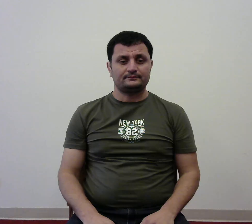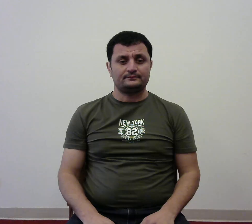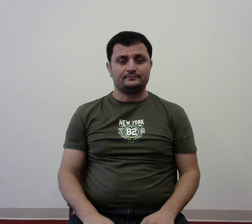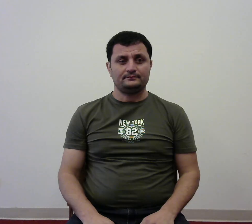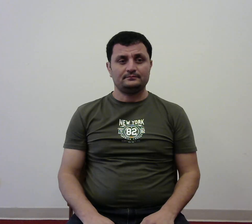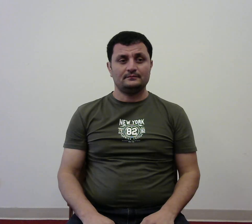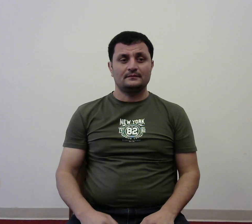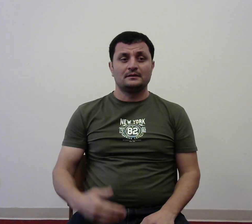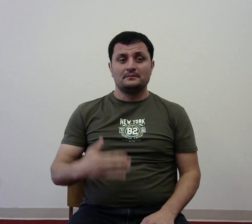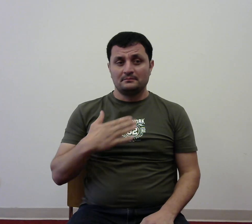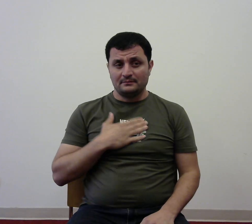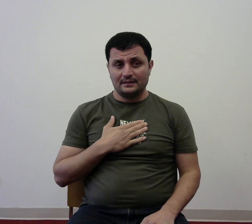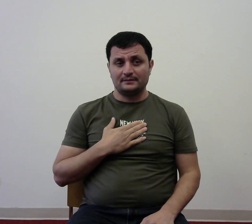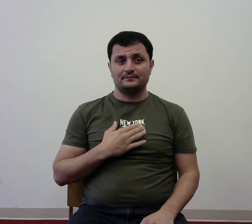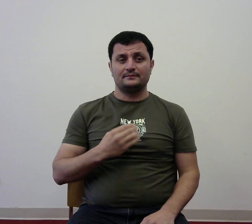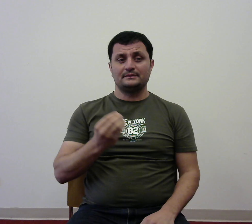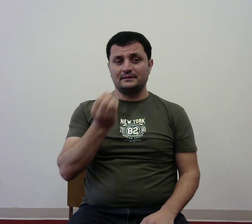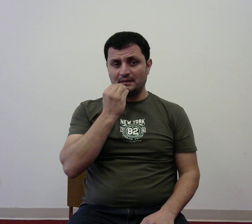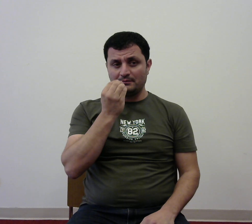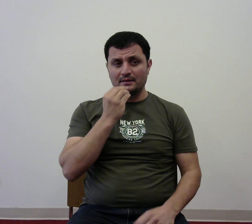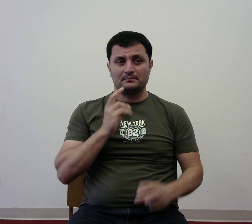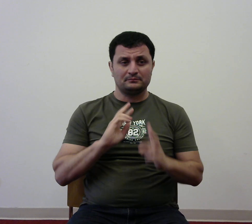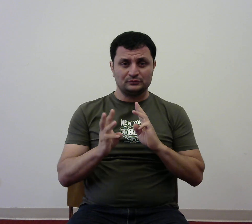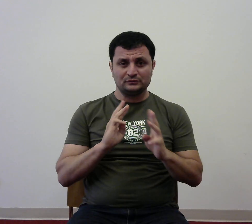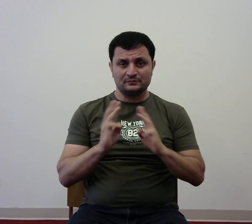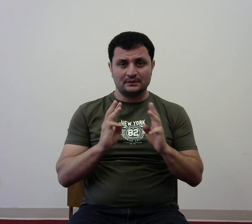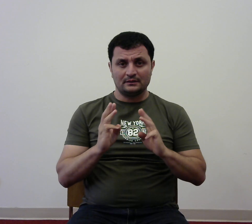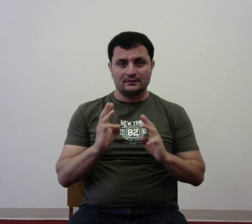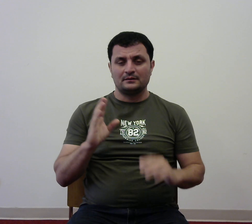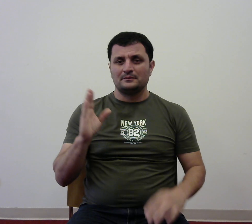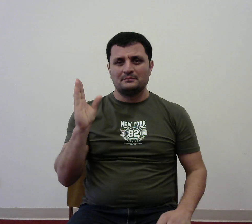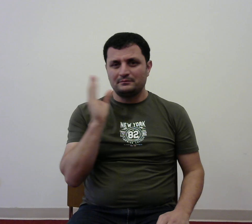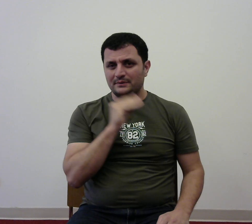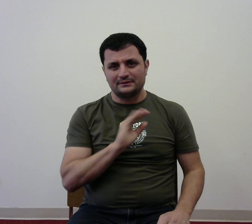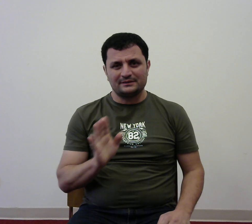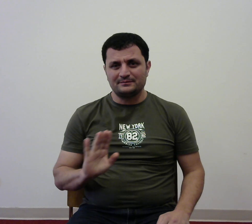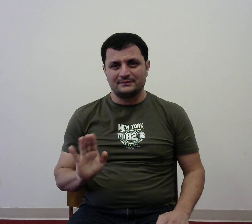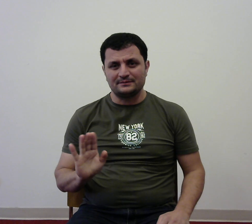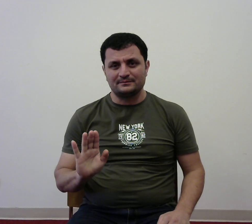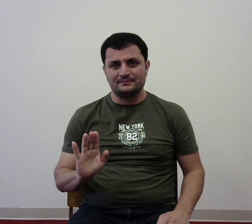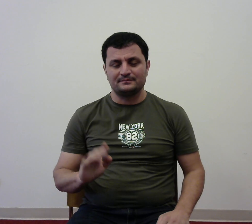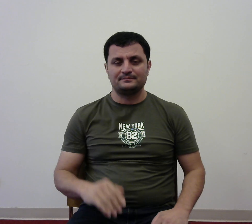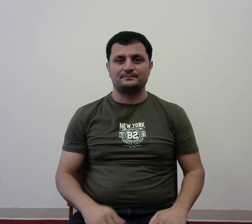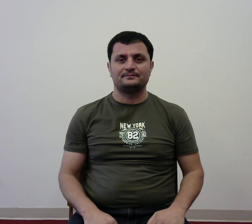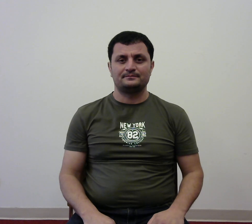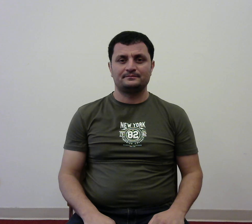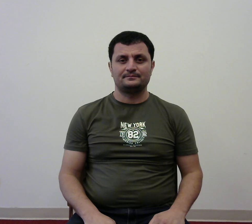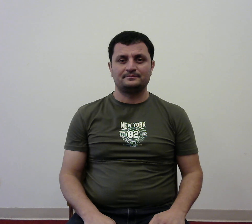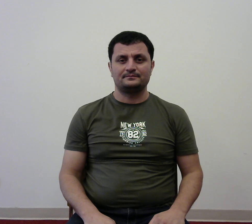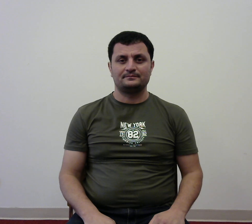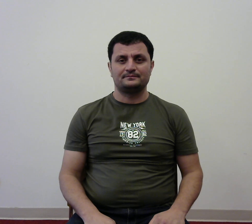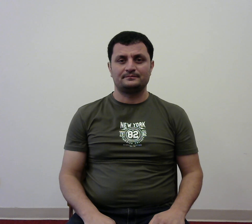Mən yemək bişirməyi bacarmıram